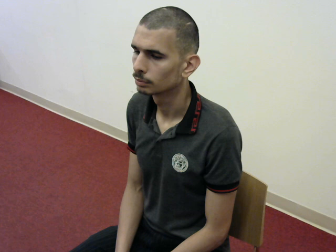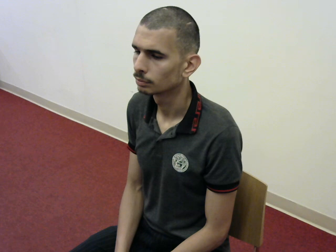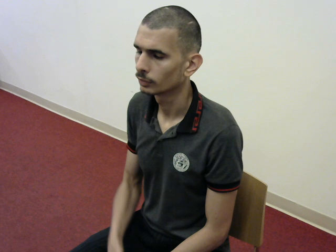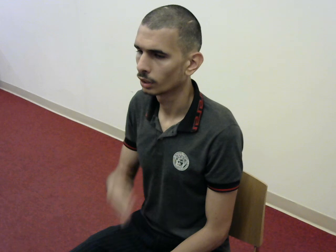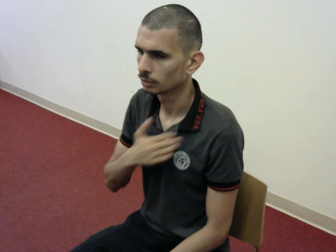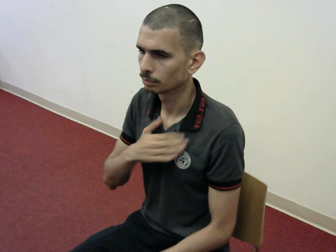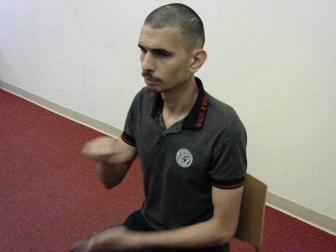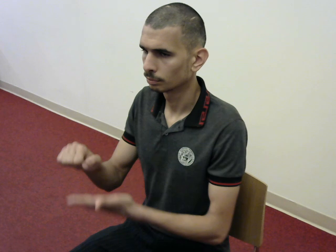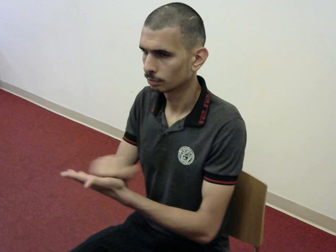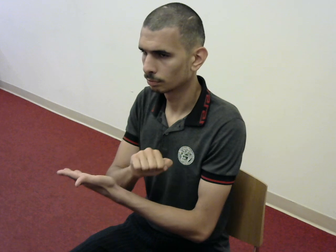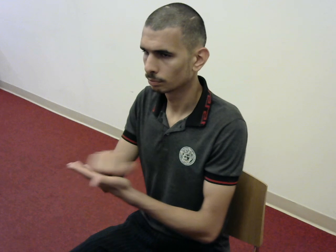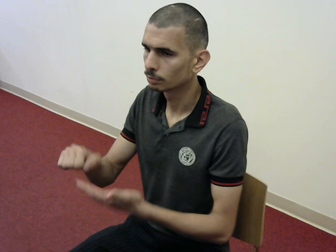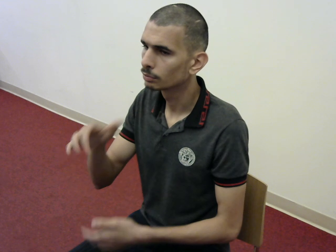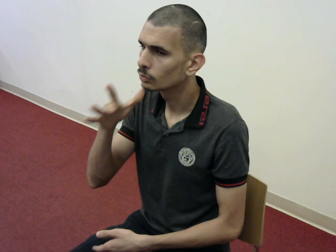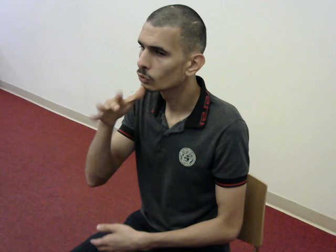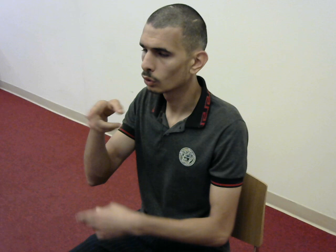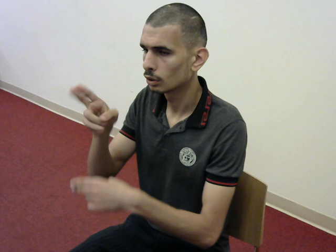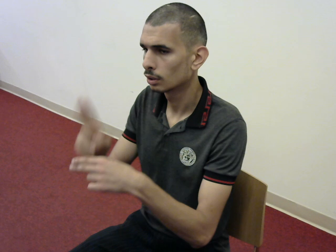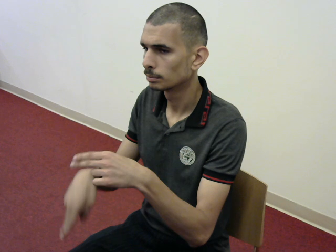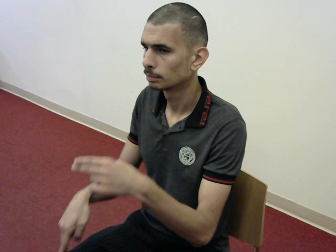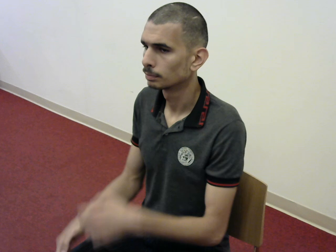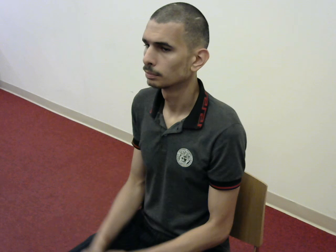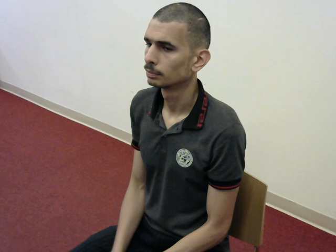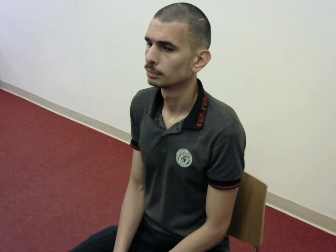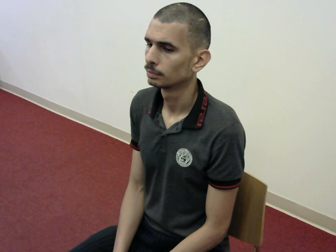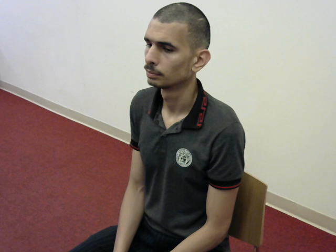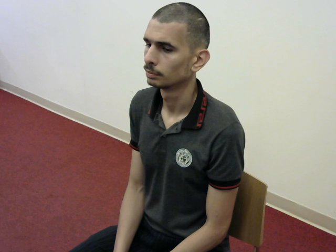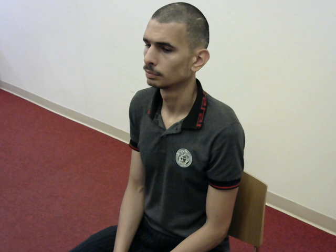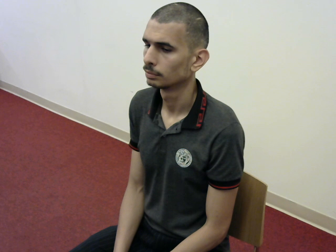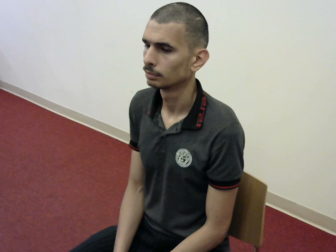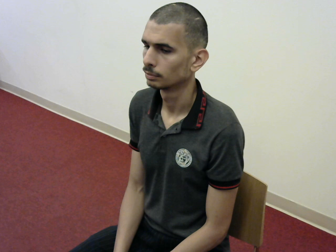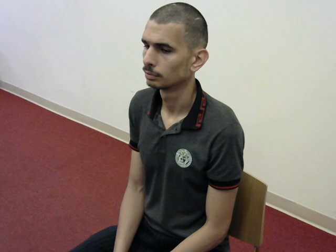Mənim sənədimin vaxtı bitib